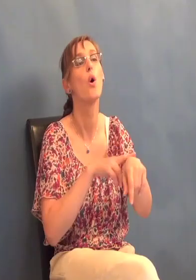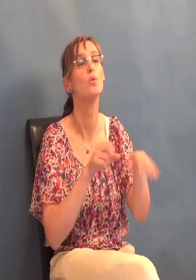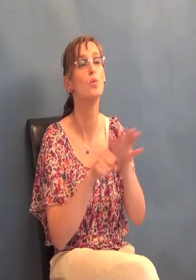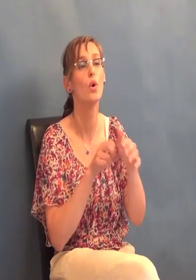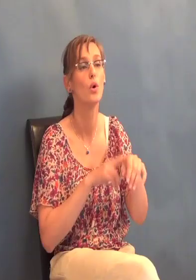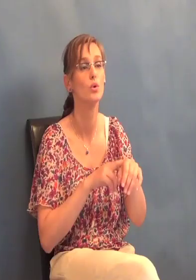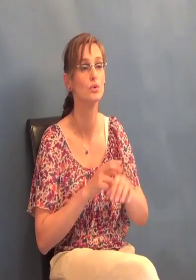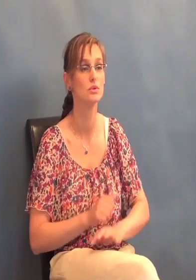Do której?